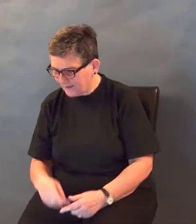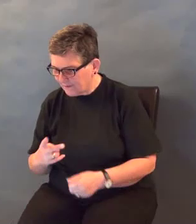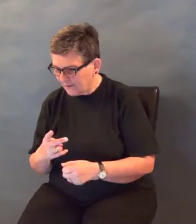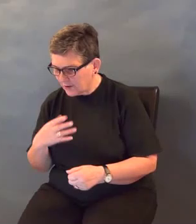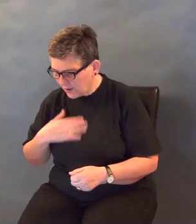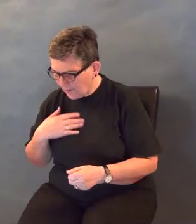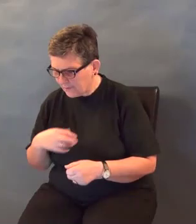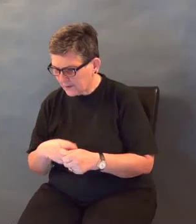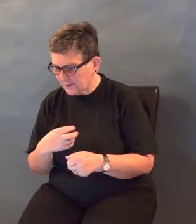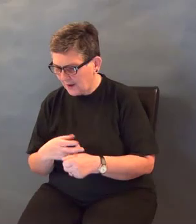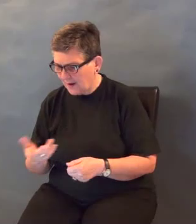Dwudziestego, sobota.